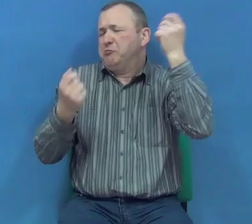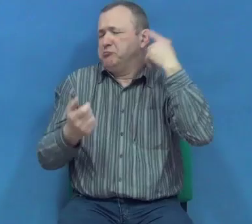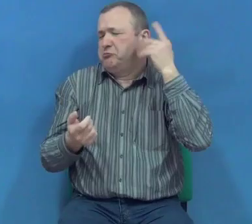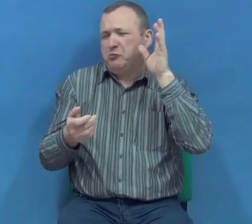Normalnie.